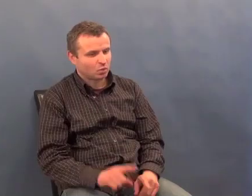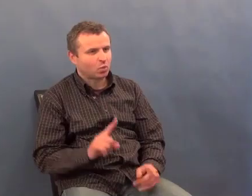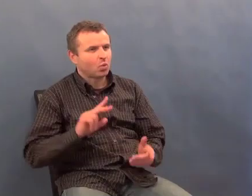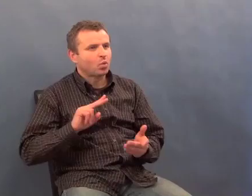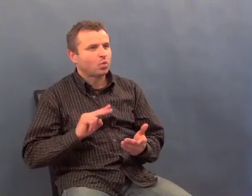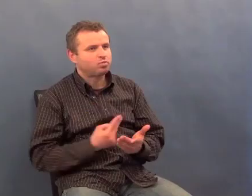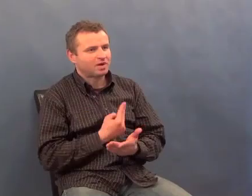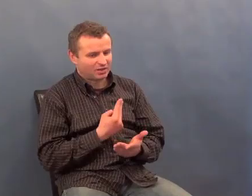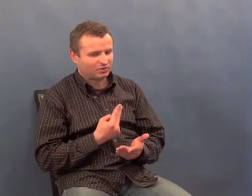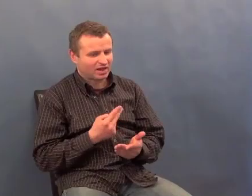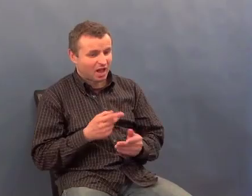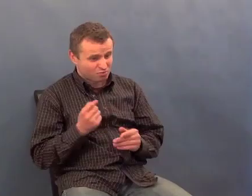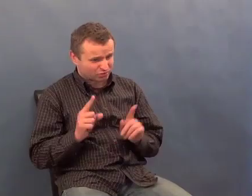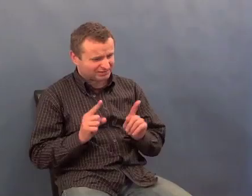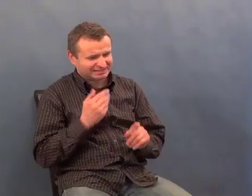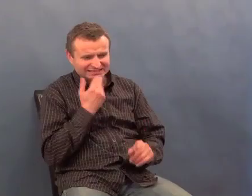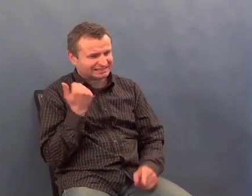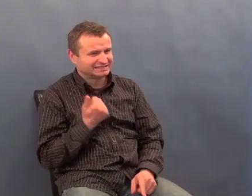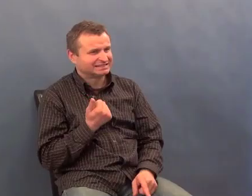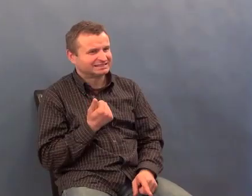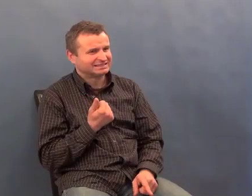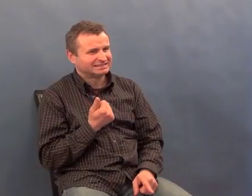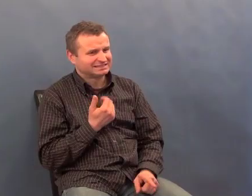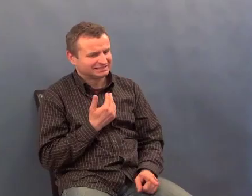Tak, upadek, ale czy jest ten znak? Nie ma.